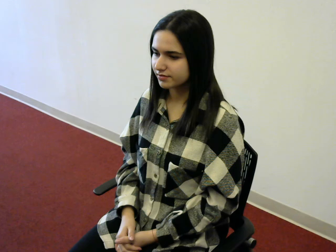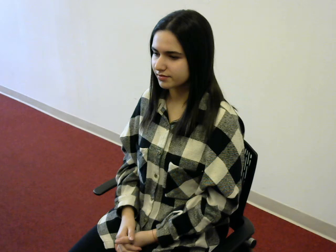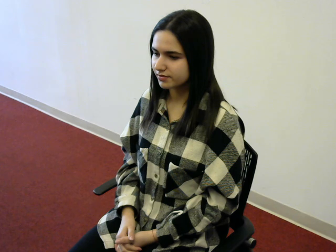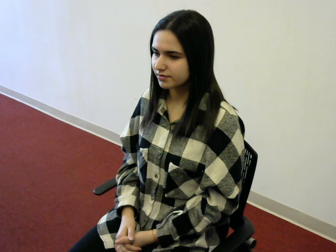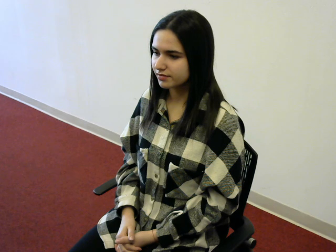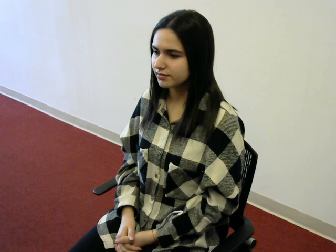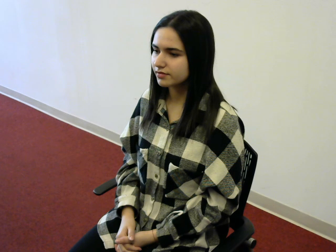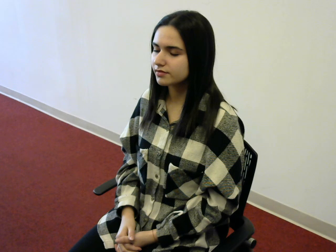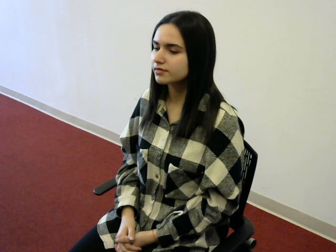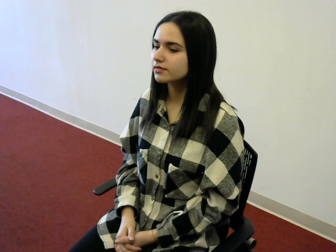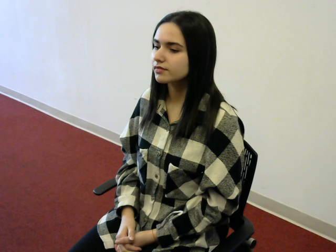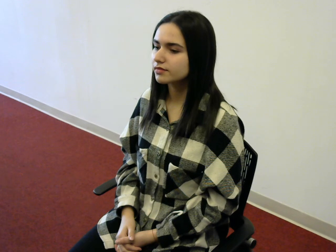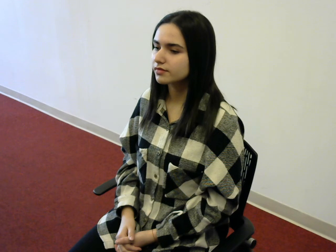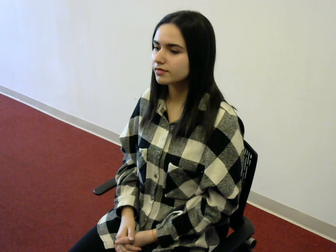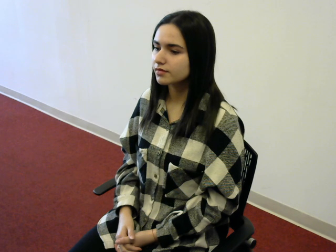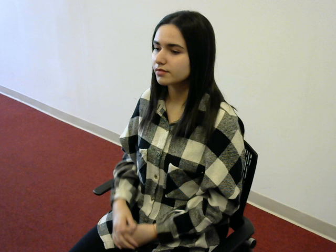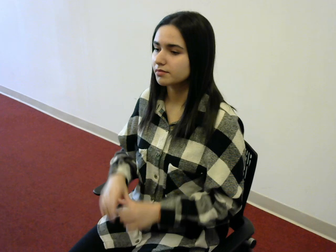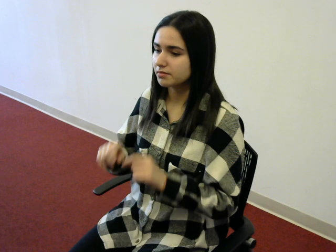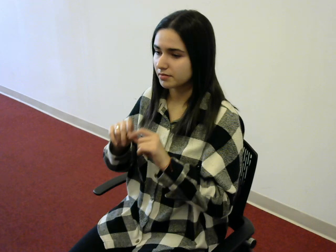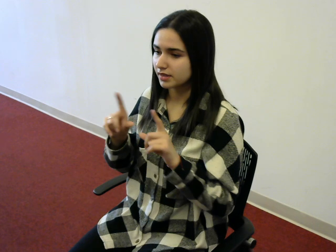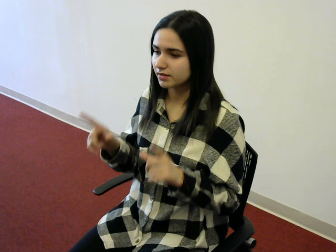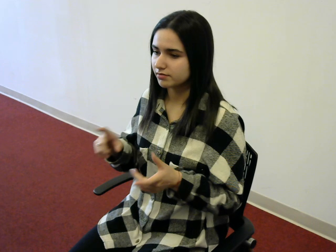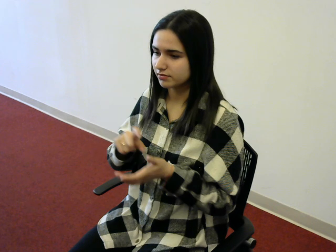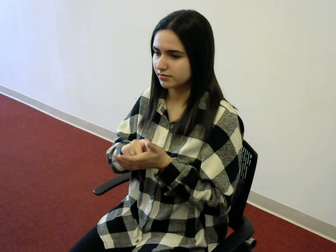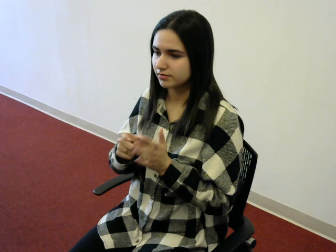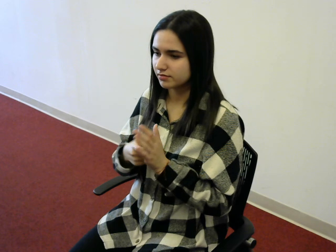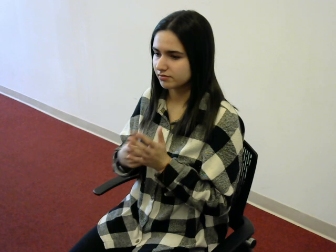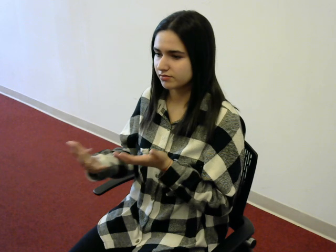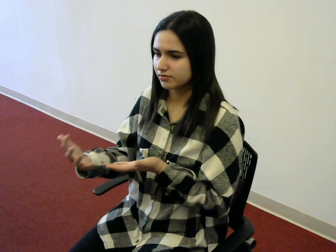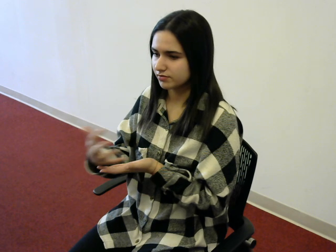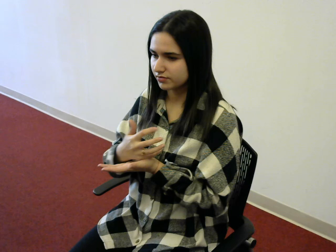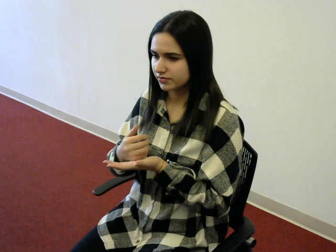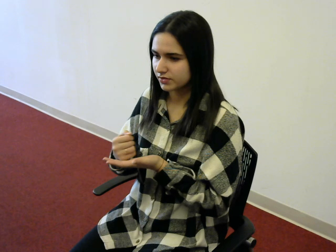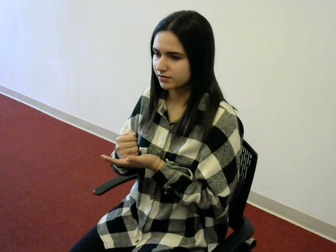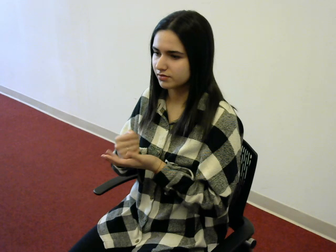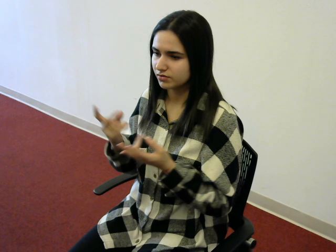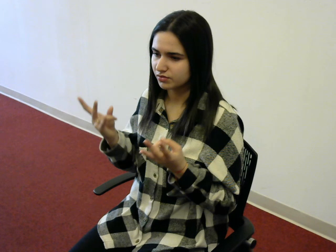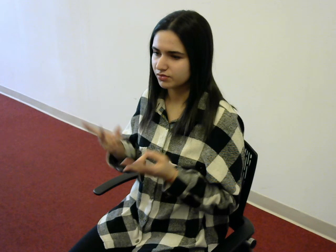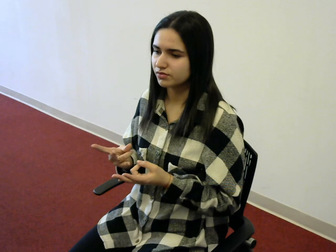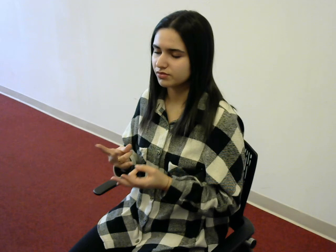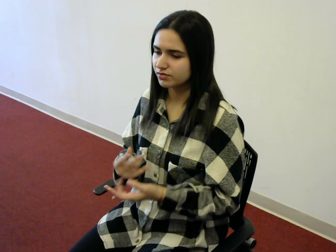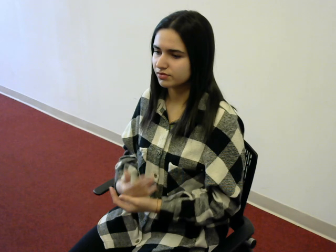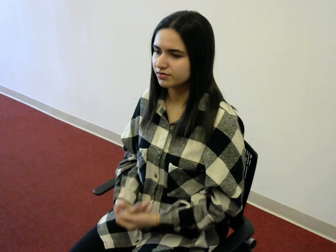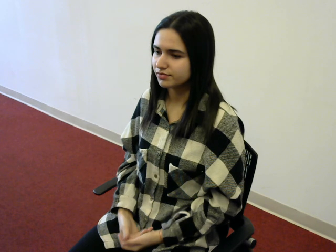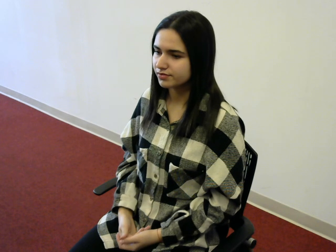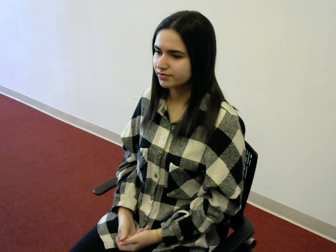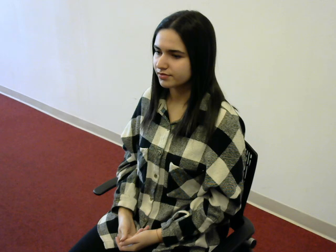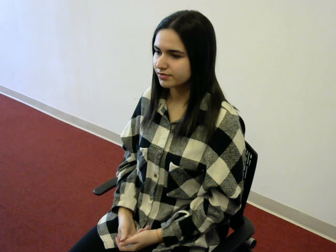Məktəbdə otaqları yığışdırmaq lazımdır